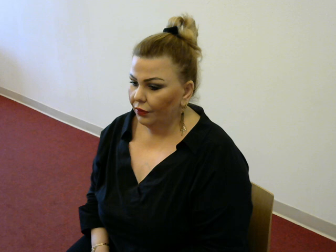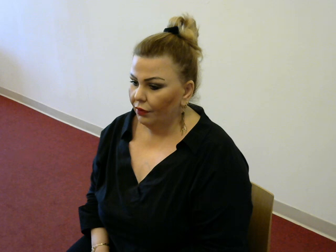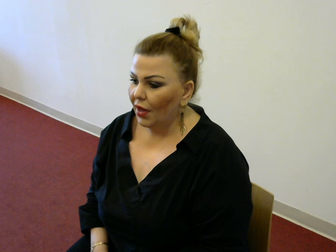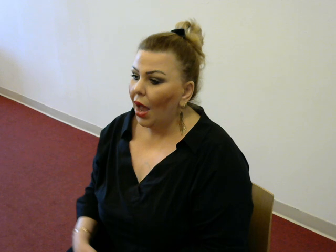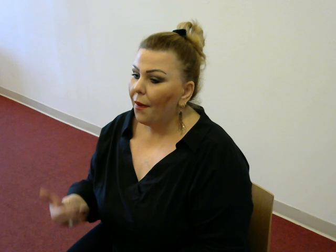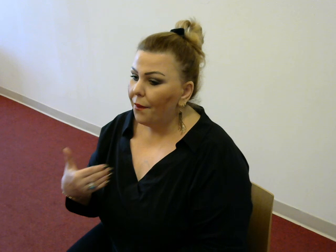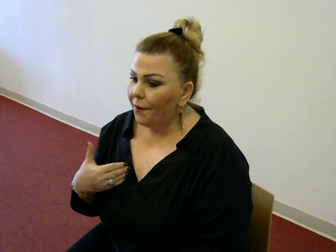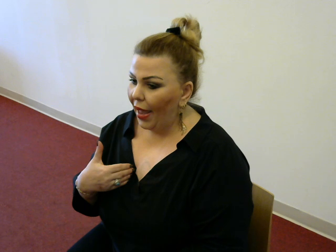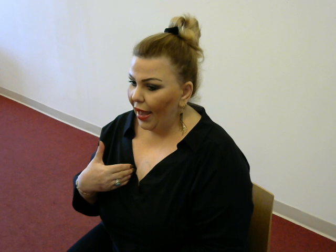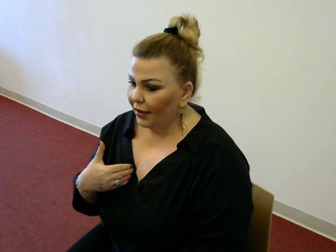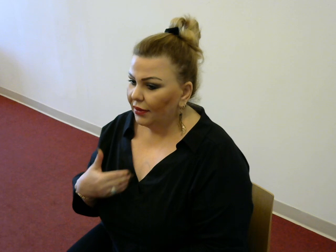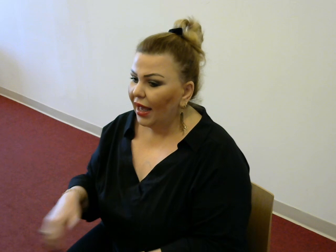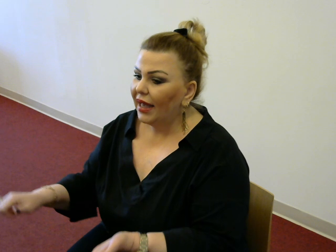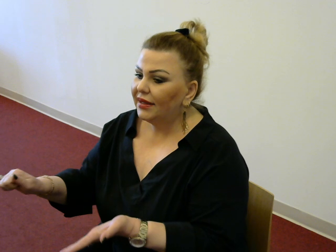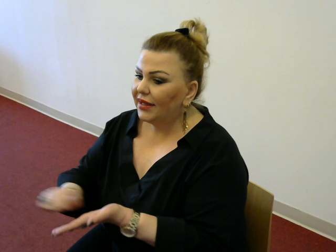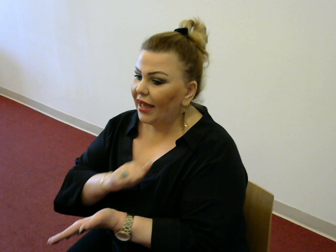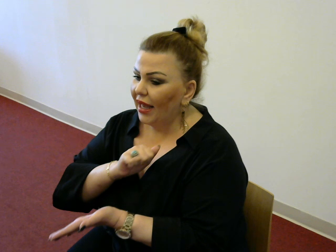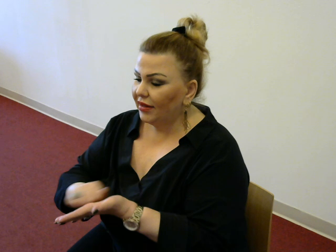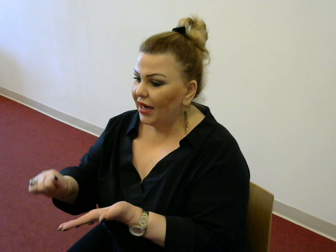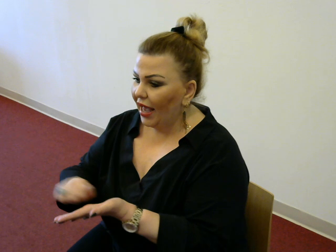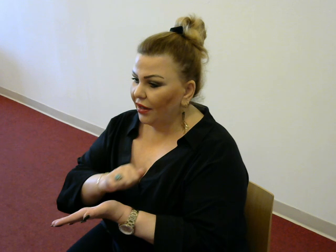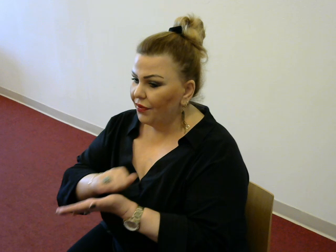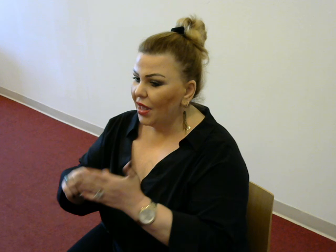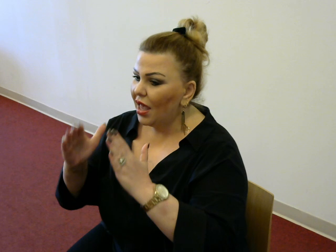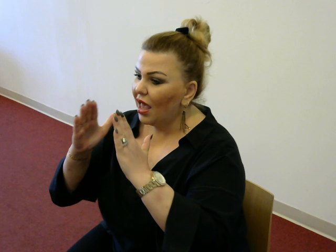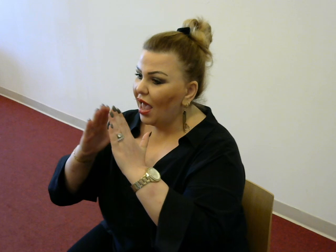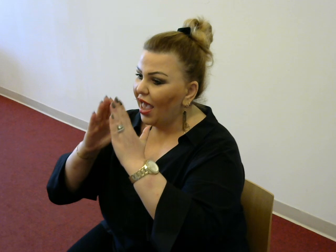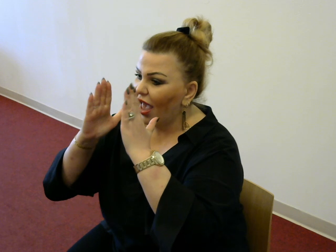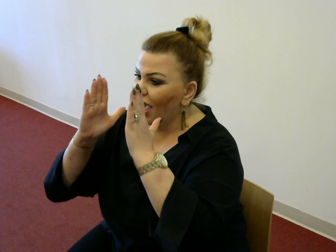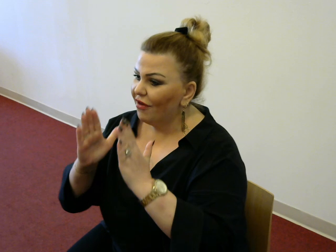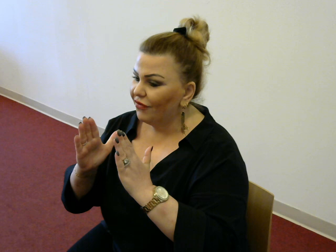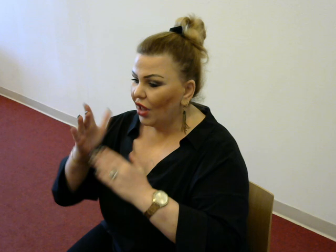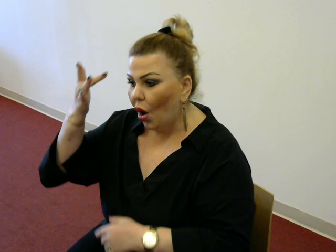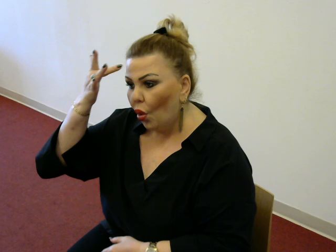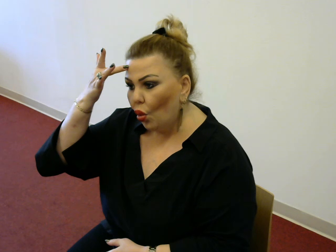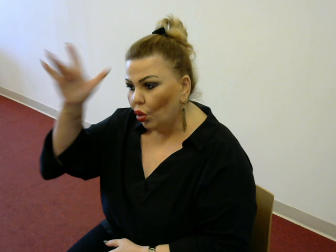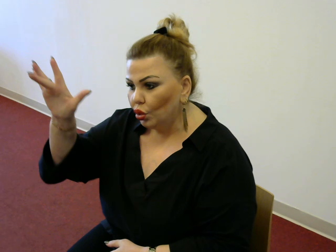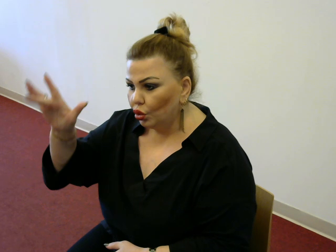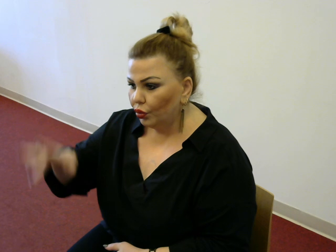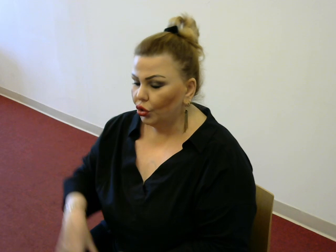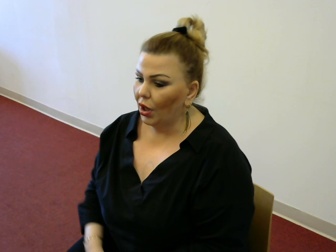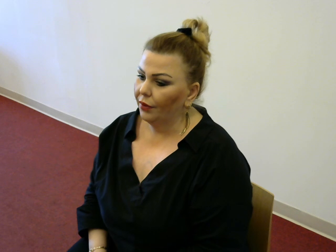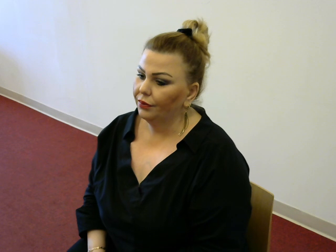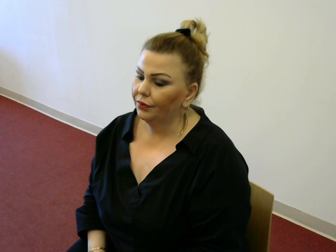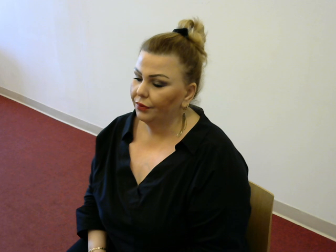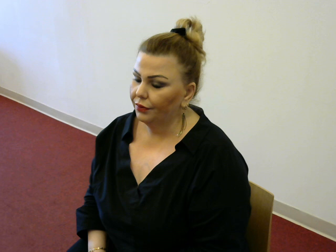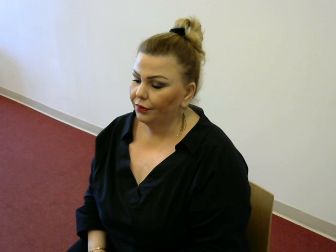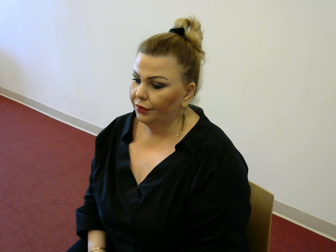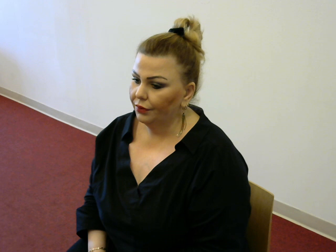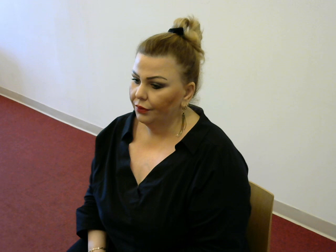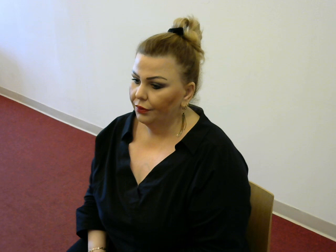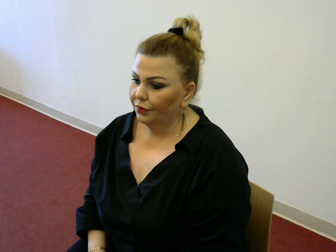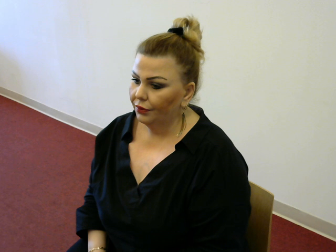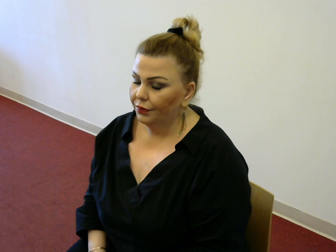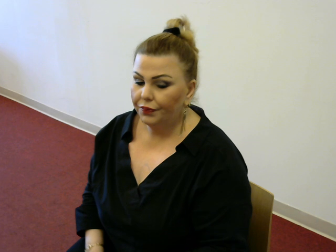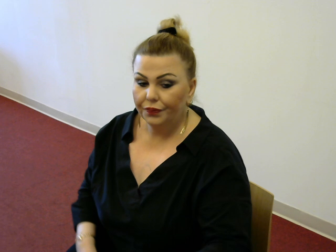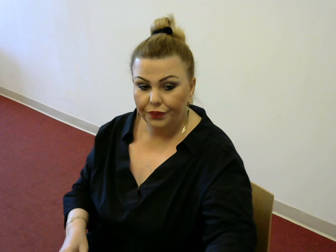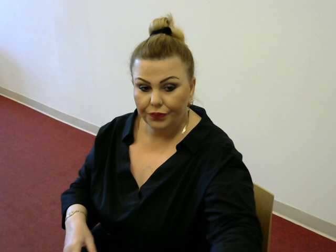Mən sənədlərimi evdə unutmuşam